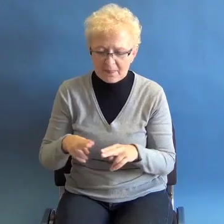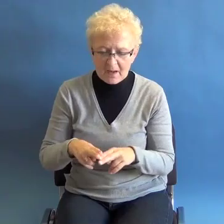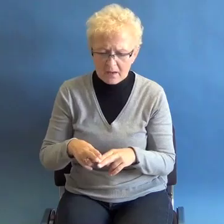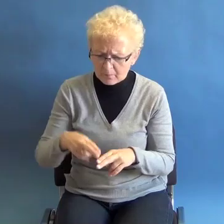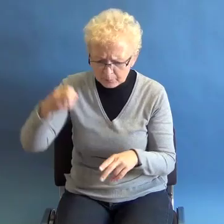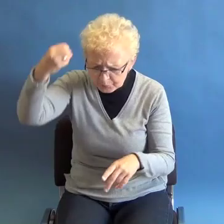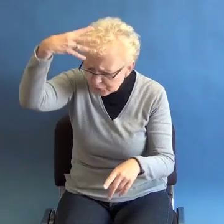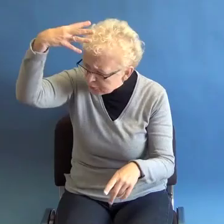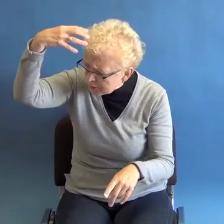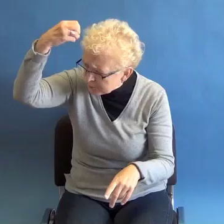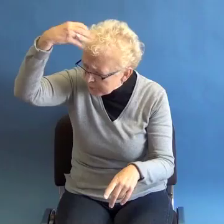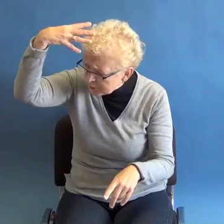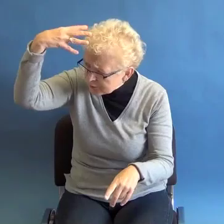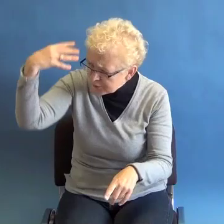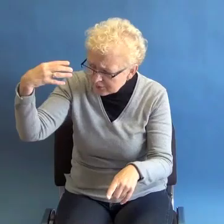Czy to jest prysznic?